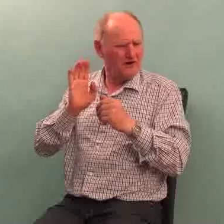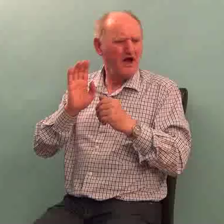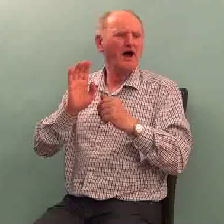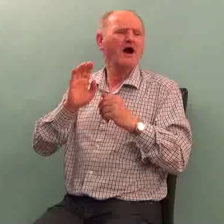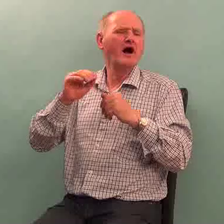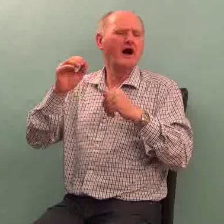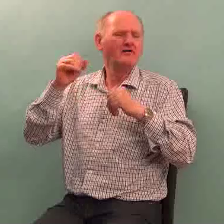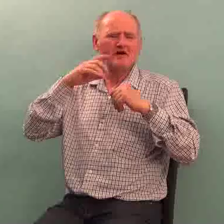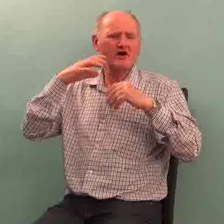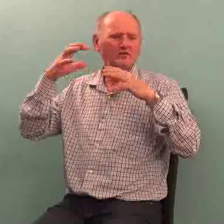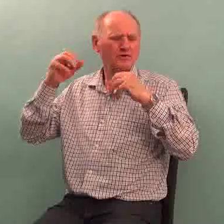Woda przestała się lać.